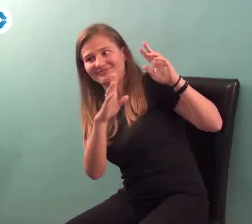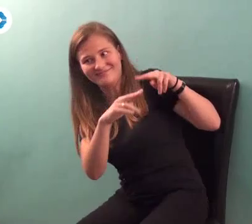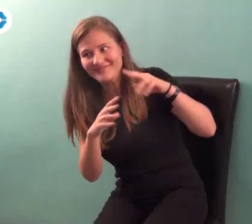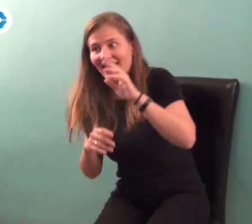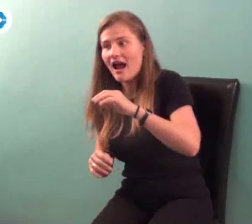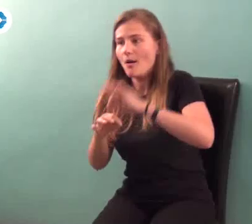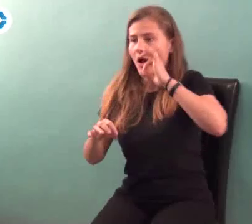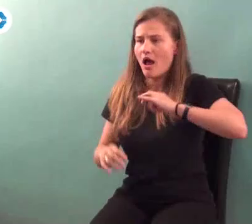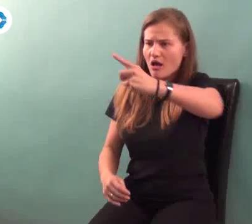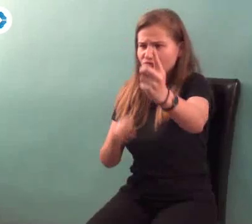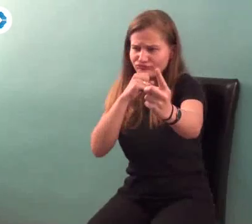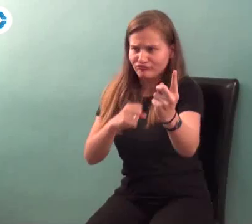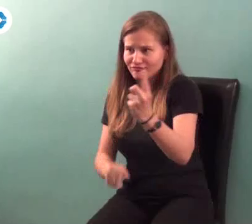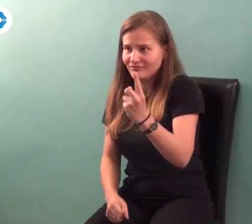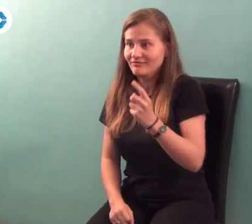W tym momencie zjawia się ta starsza pani.